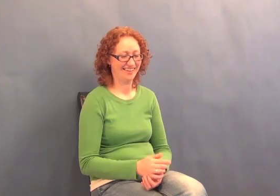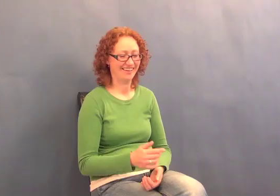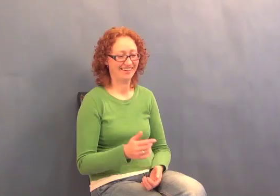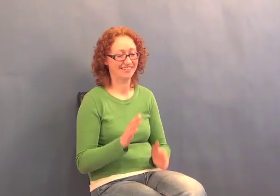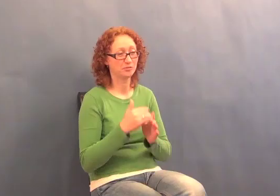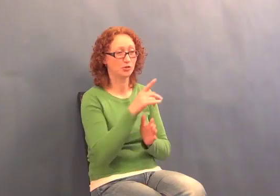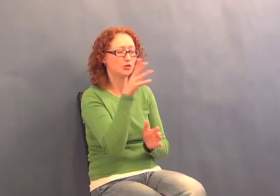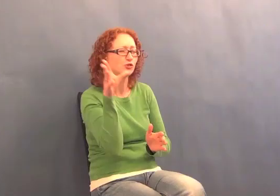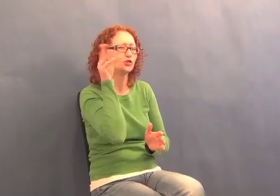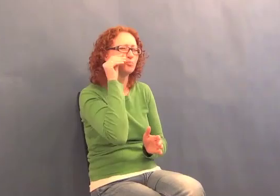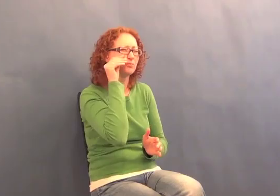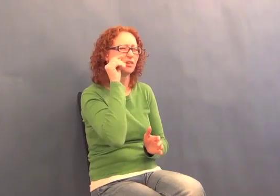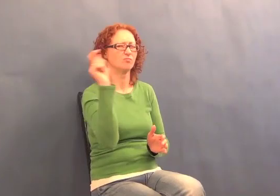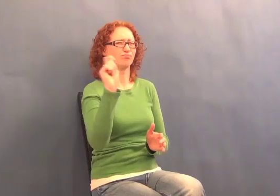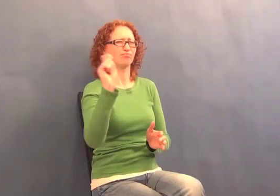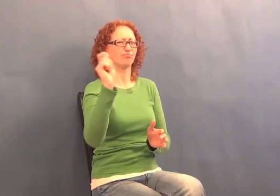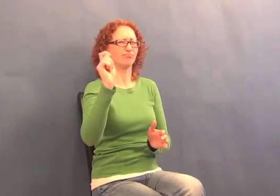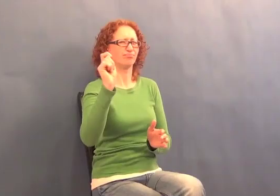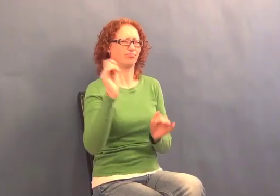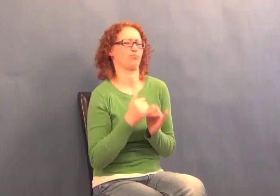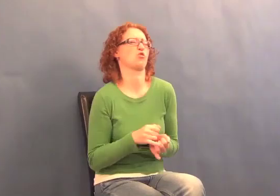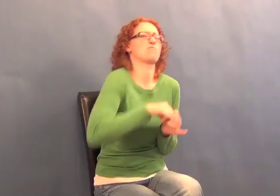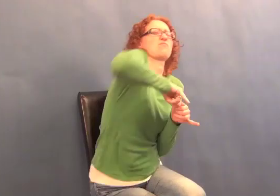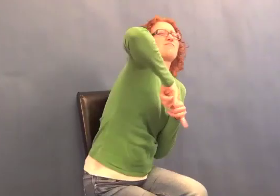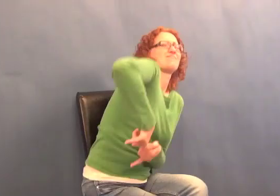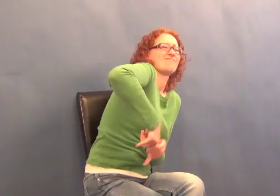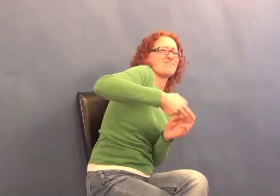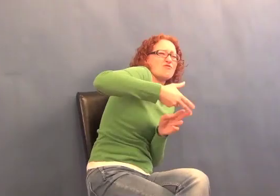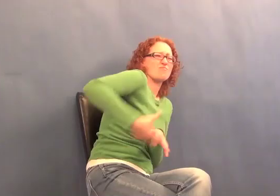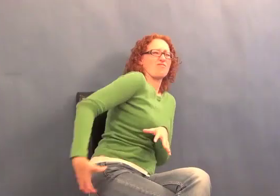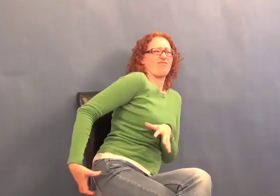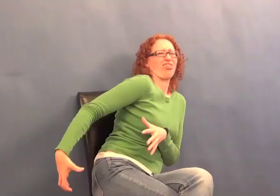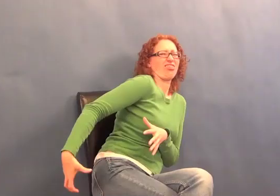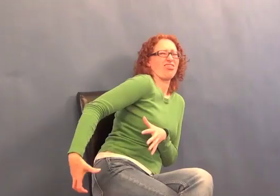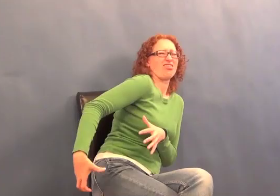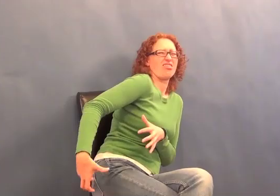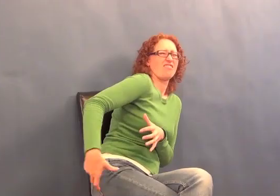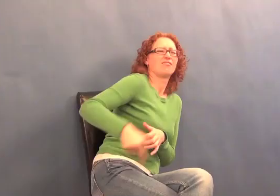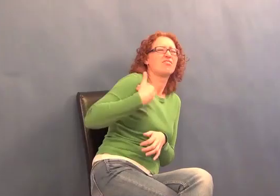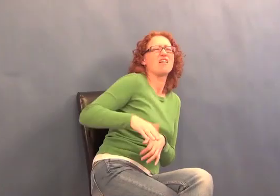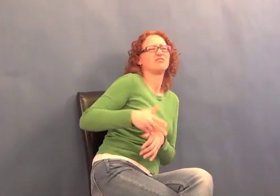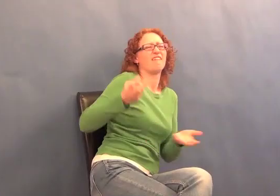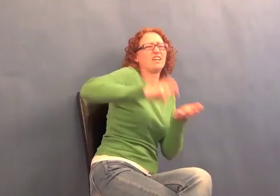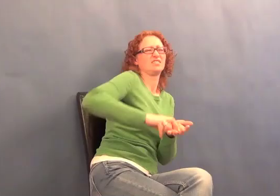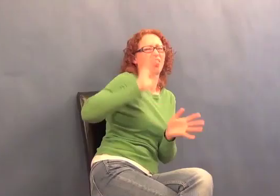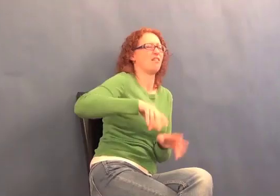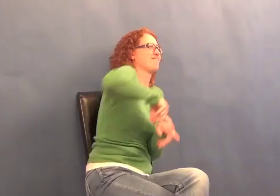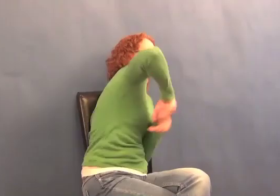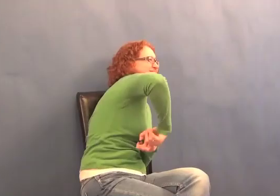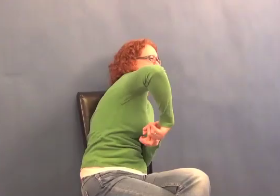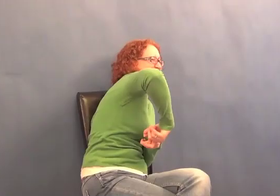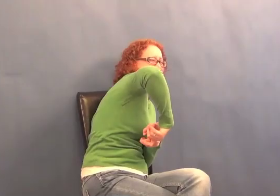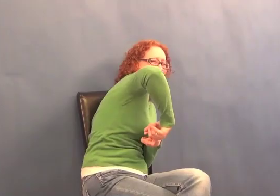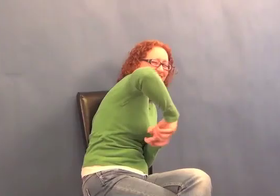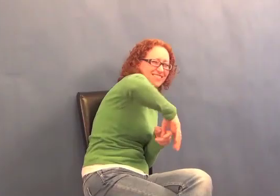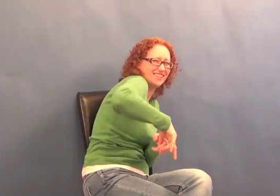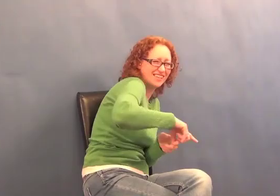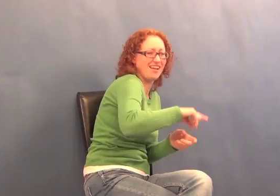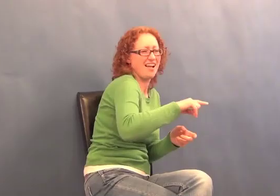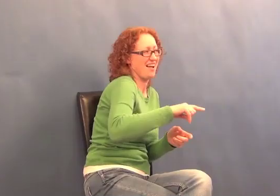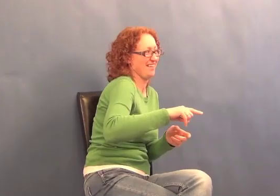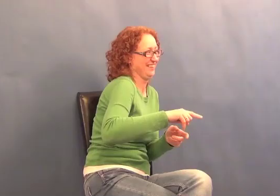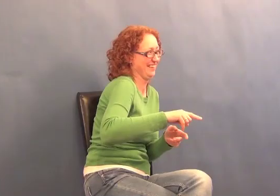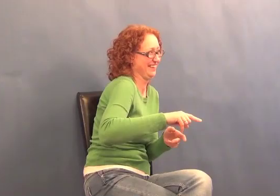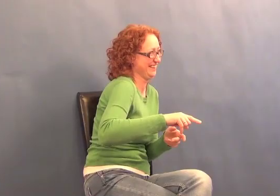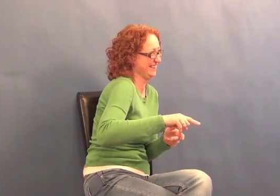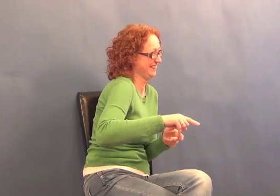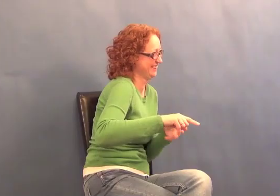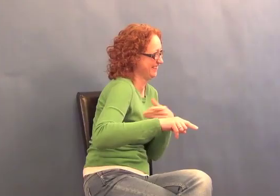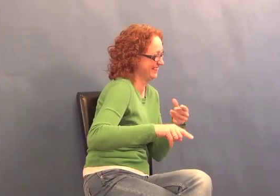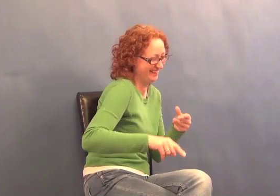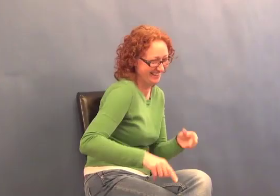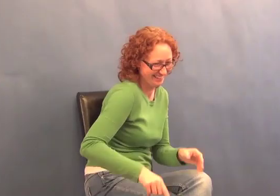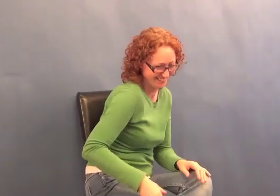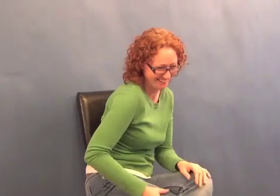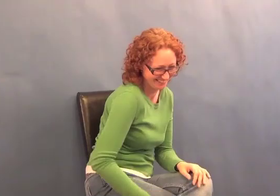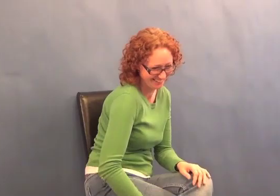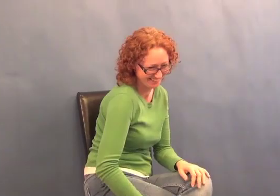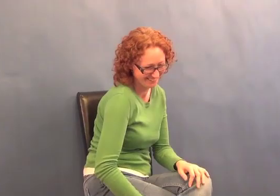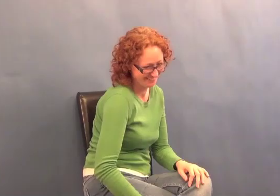Myszka śpi i nagle dzwoni budzik. Myszka odwraca się tyłem, nie chce jej się wstawać.